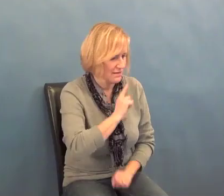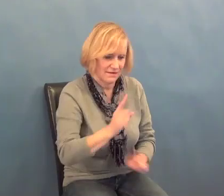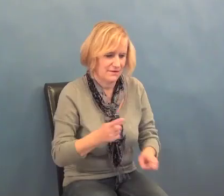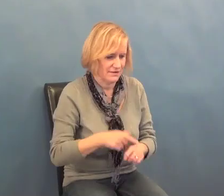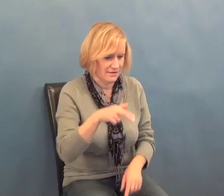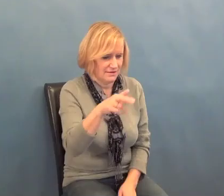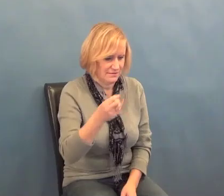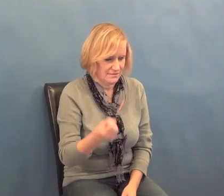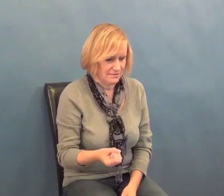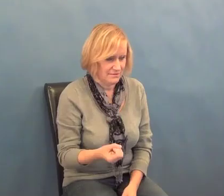Zakaz wpuszczania koni.